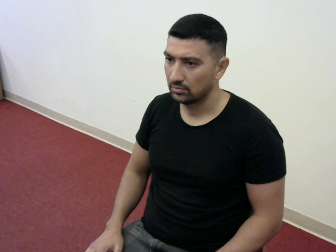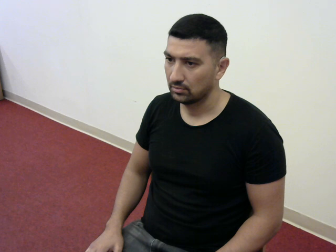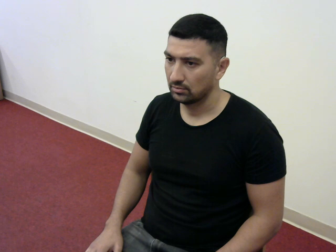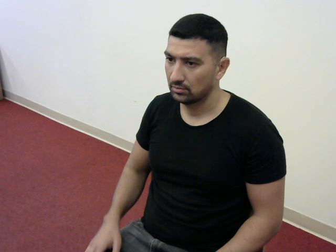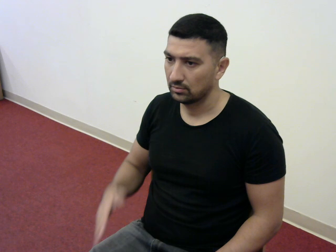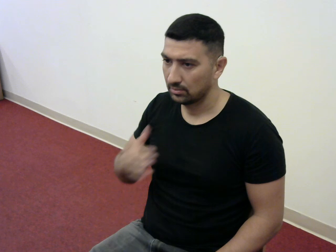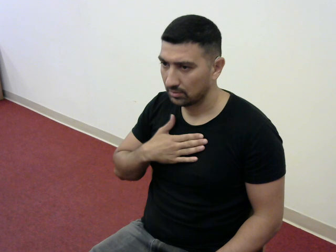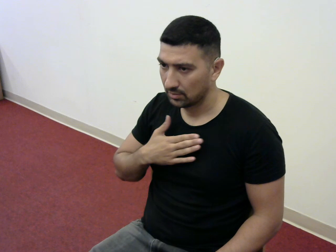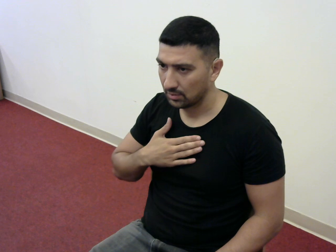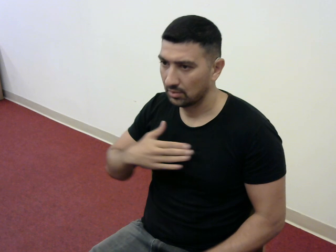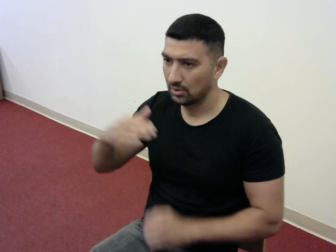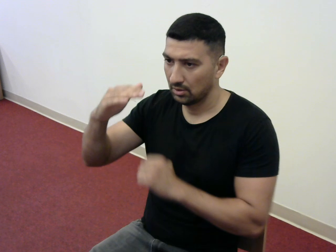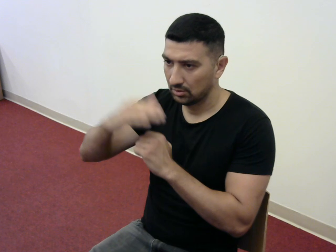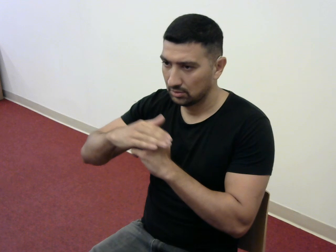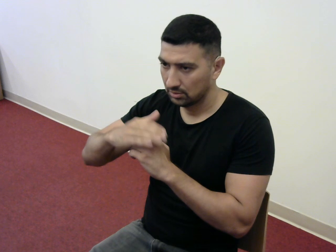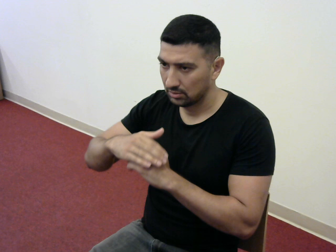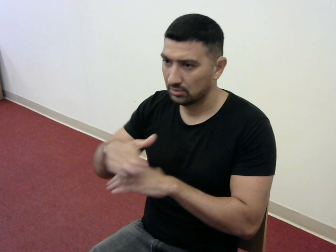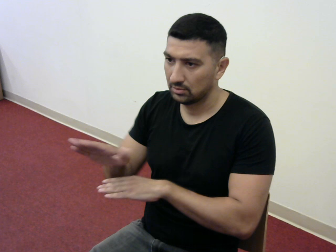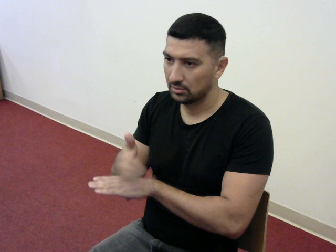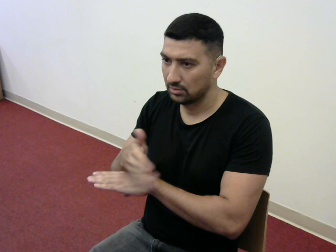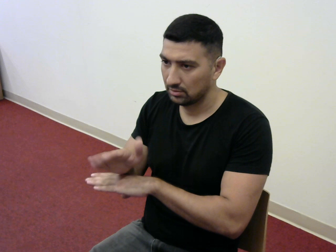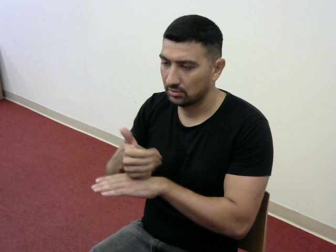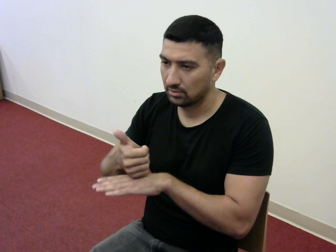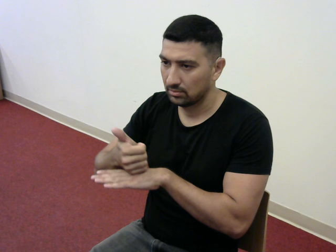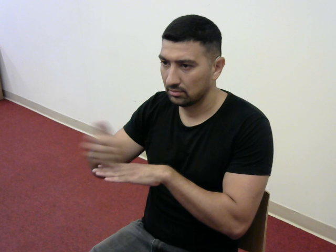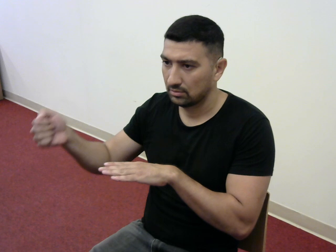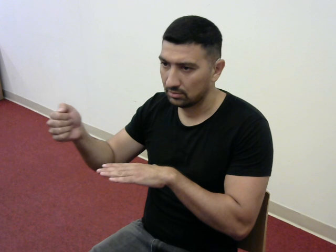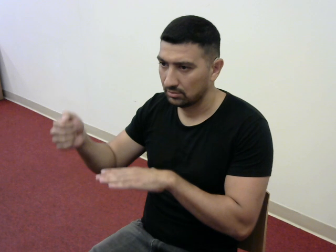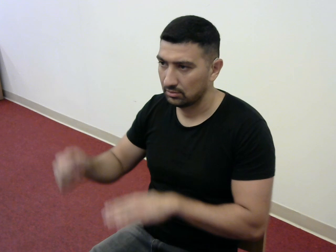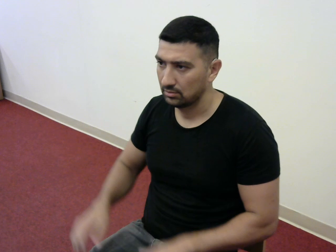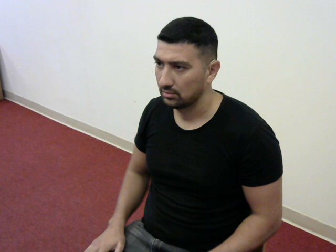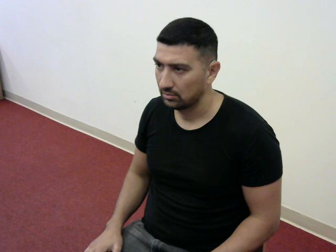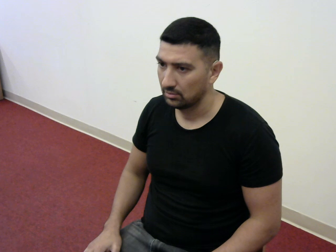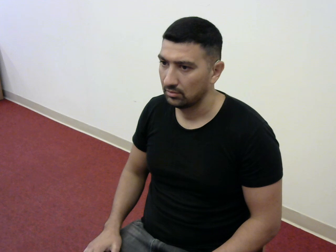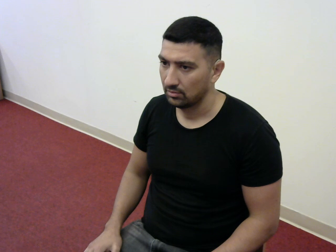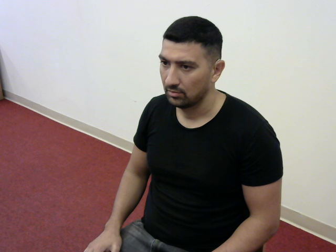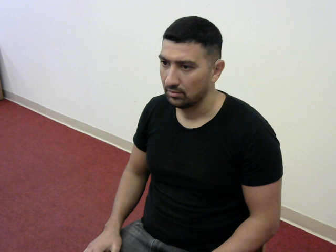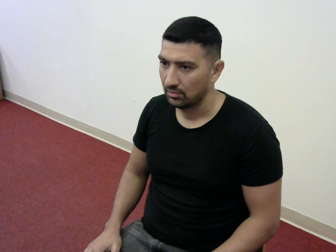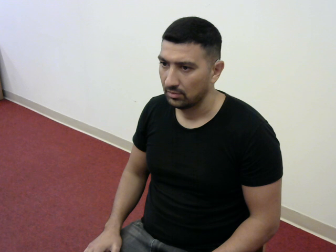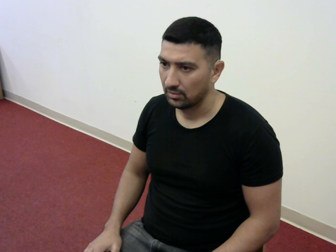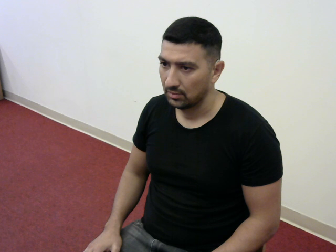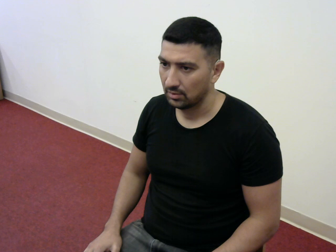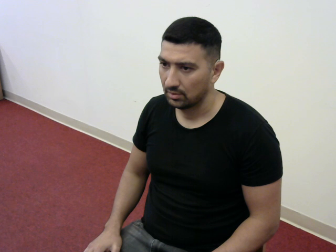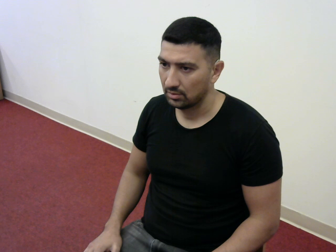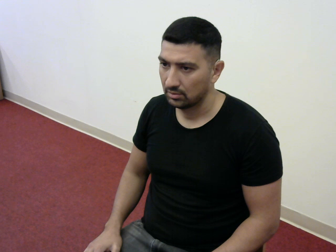Mən axşamlar gəzməyə çıxıram